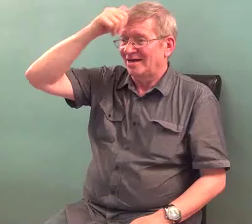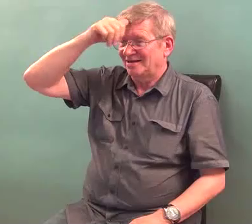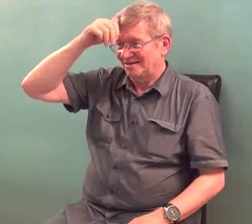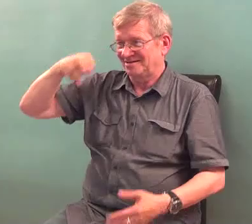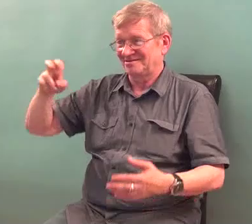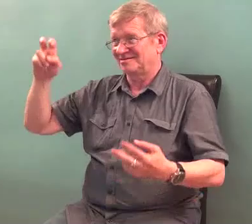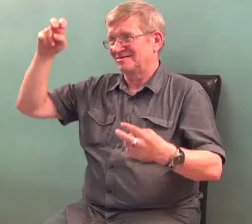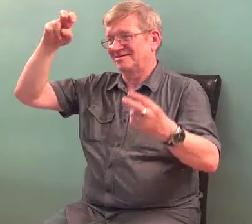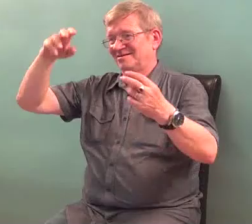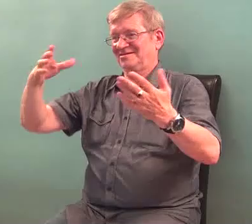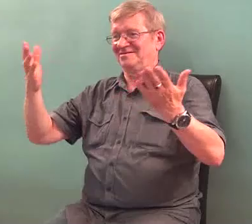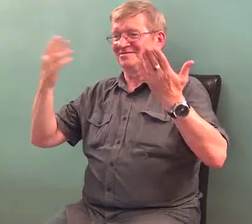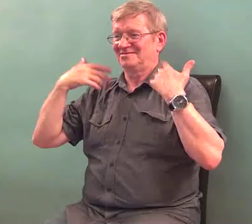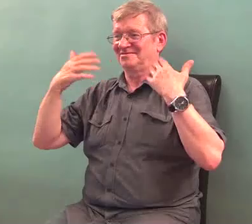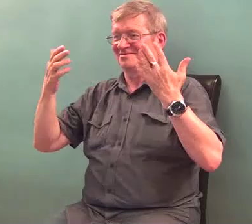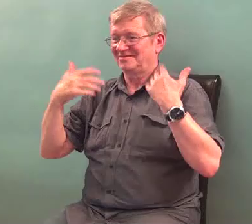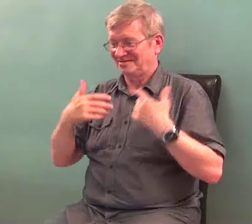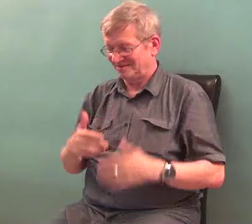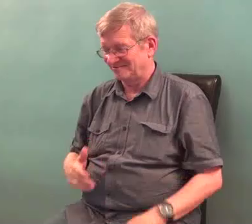Możemy pójść tam na spacer.